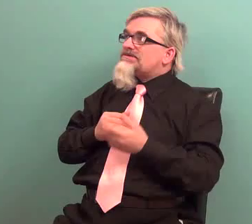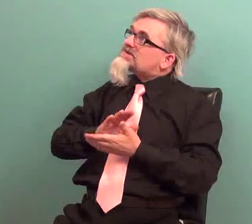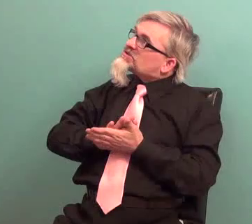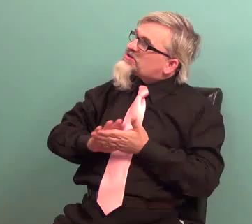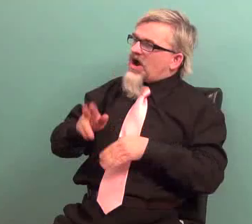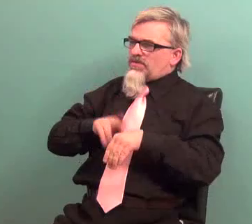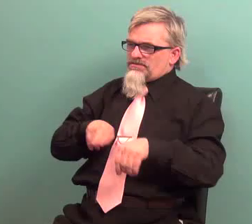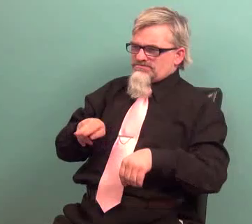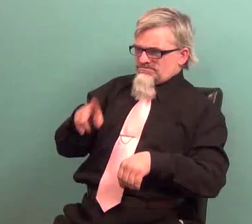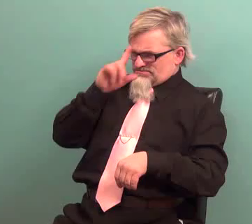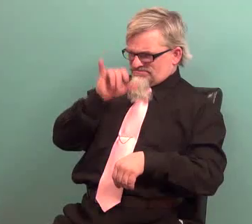Policjant patrzy na nich i zastanawia się.